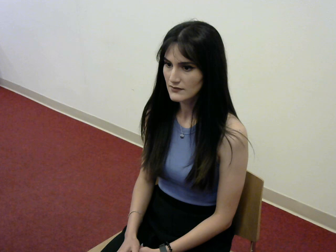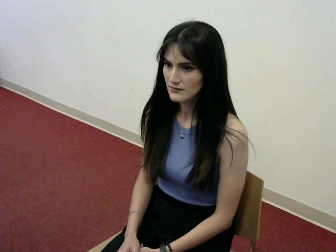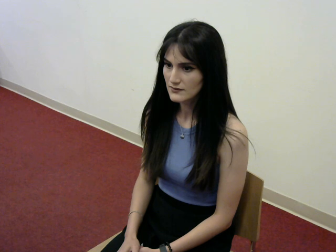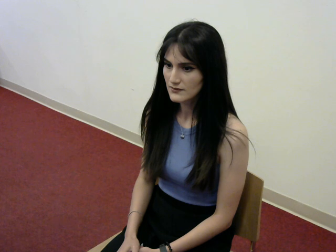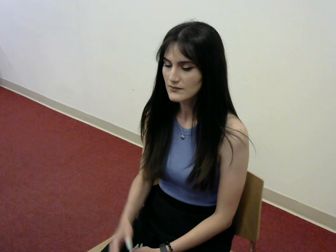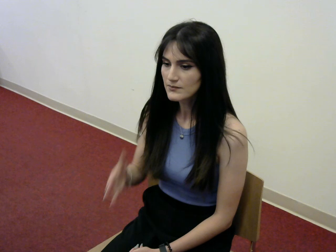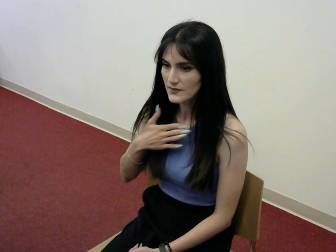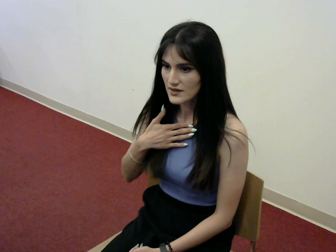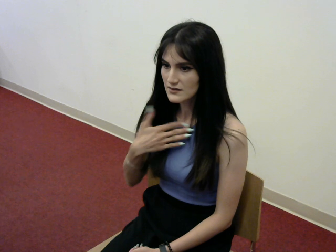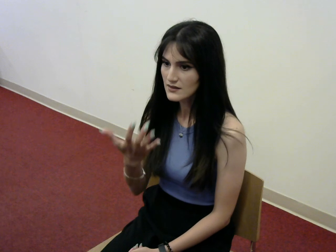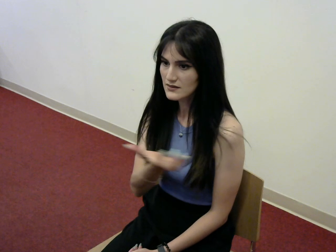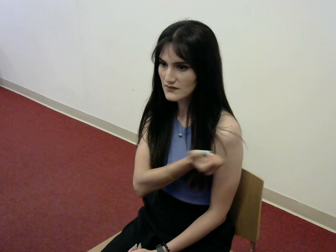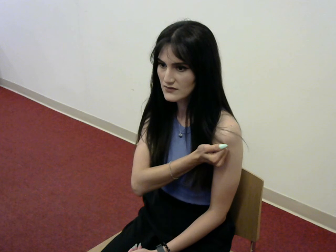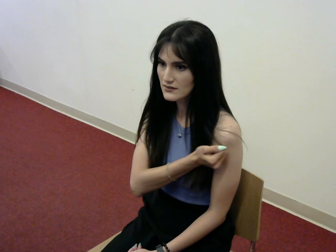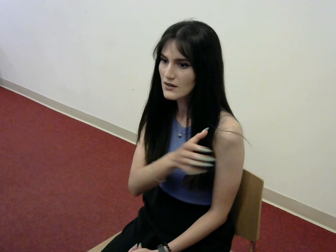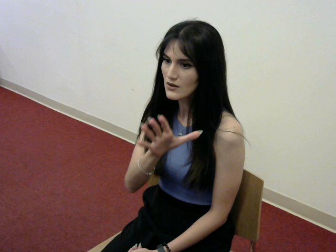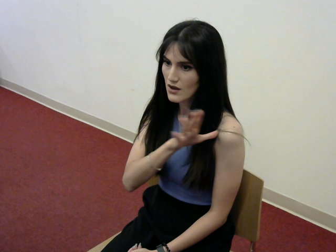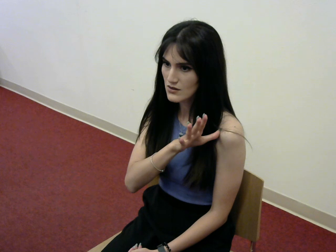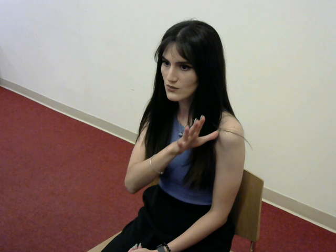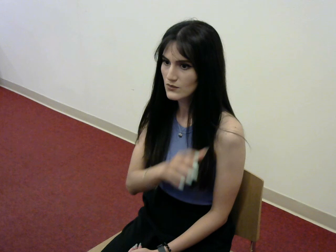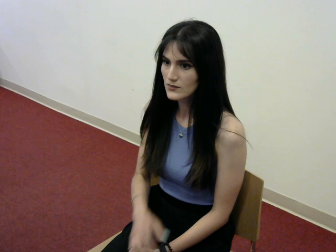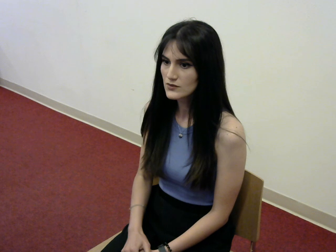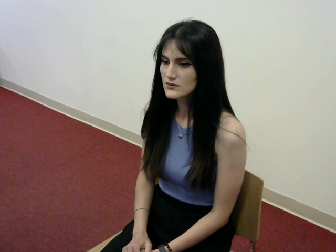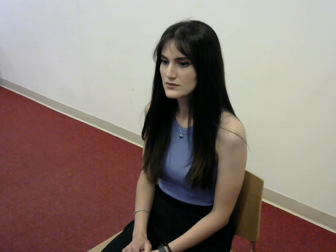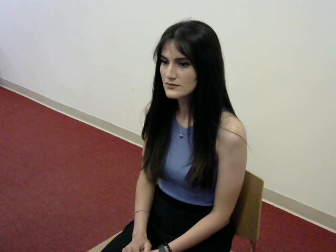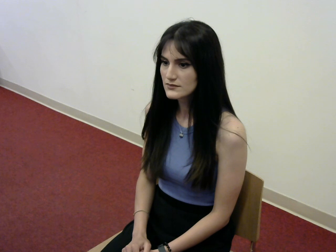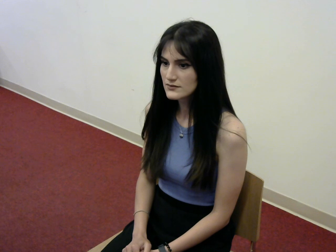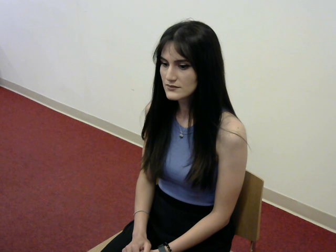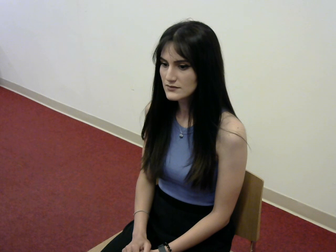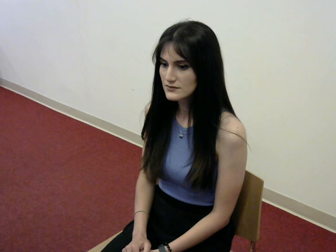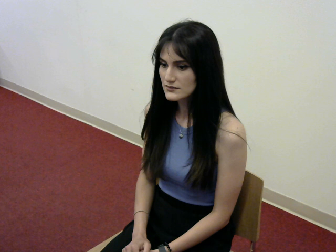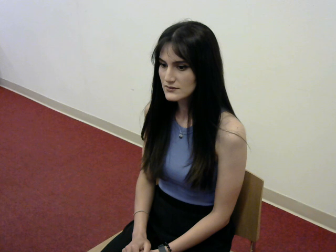Mən vaksin vurdurmuşam